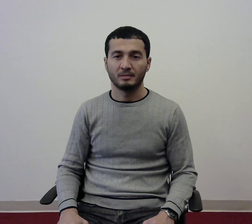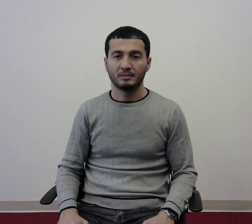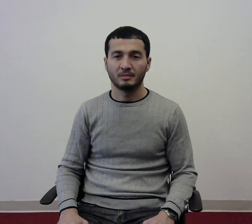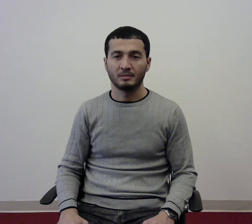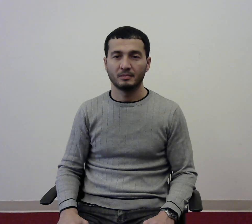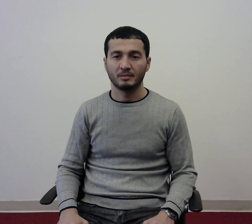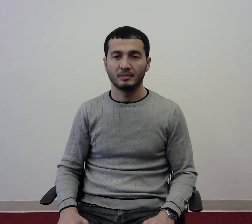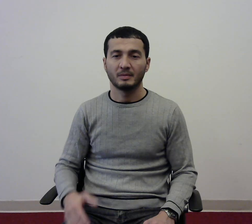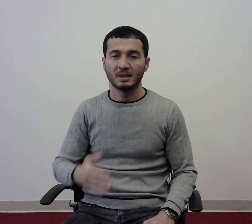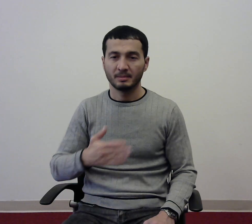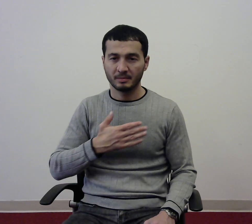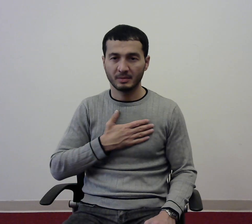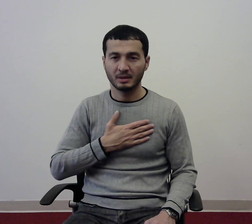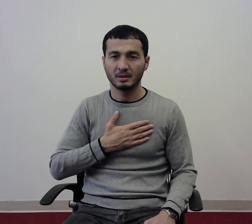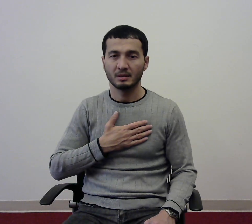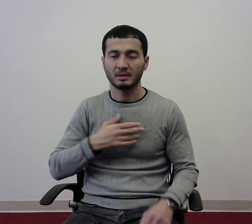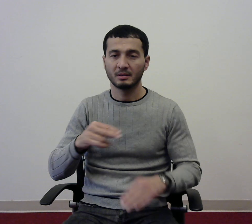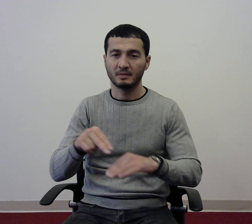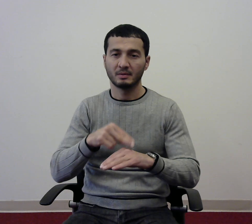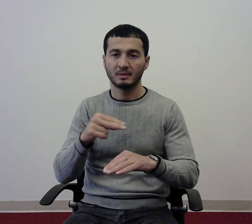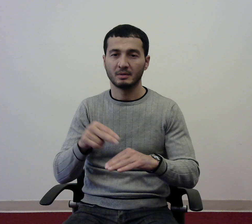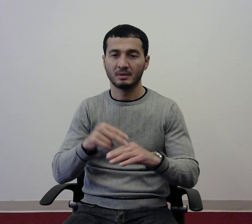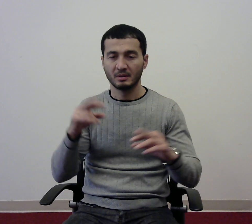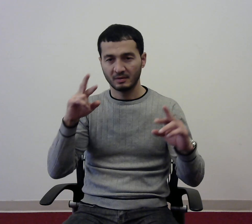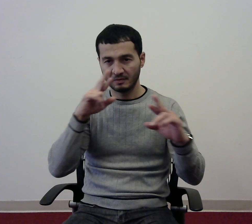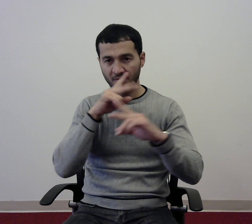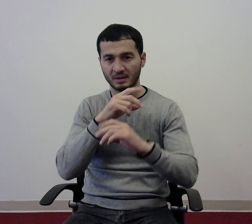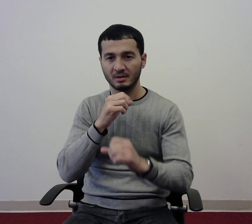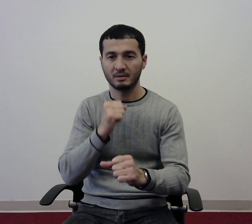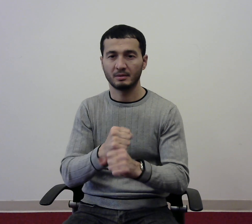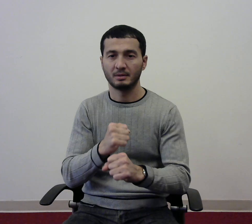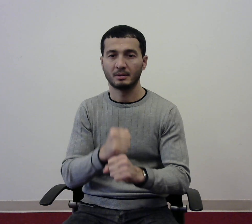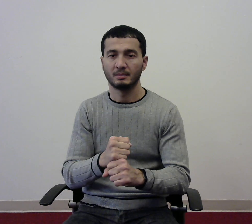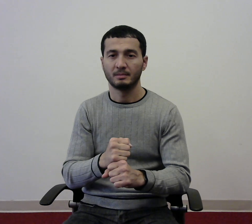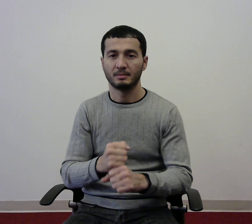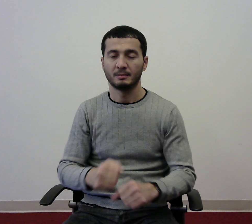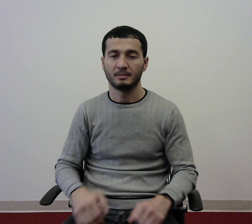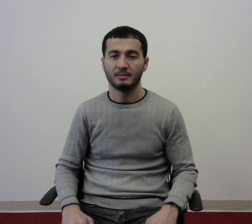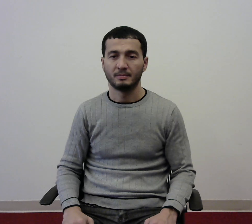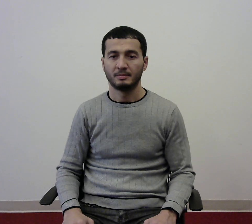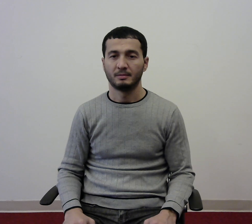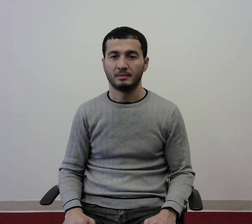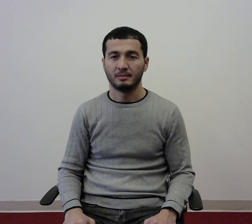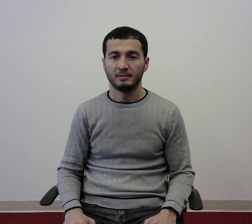Mənim həyat yoldaşım səhv edib